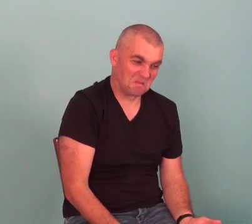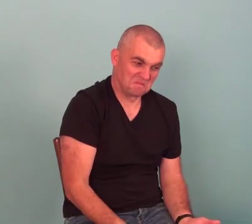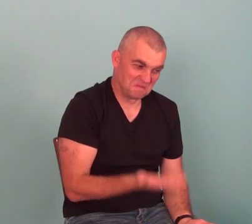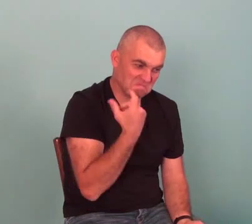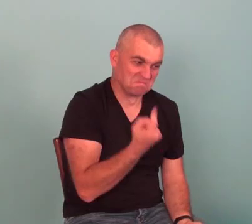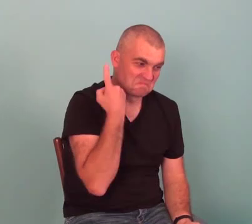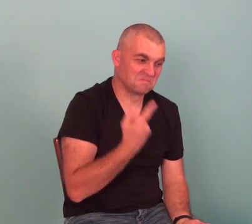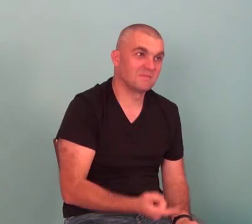Nie wiem, to jest dla mnie dziwne.